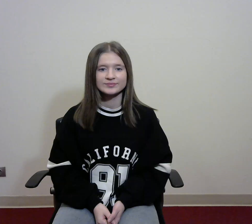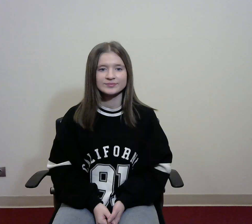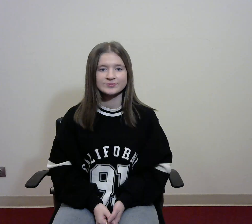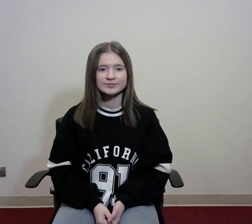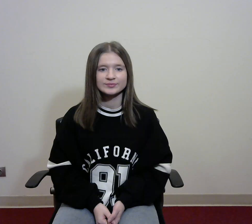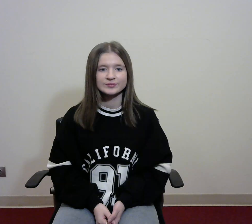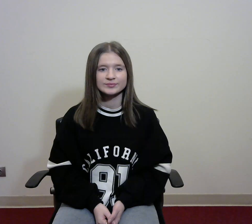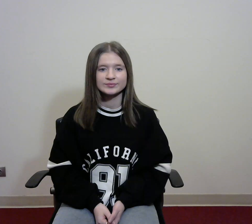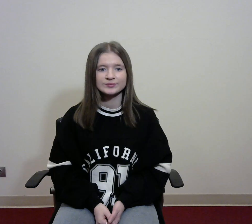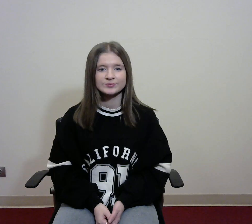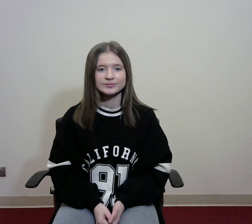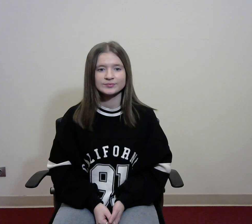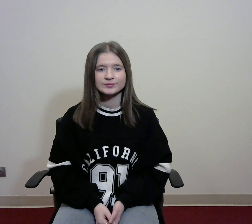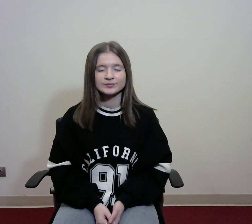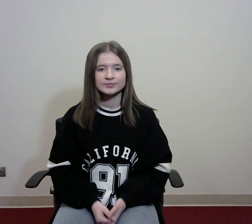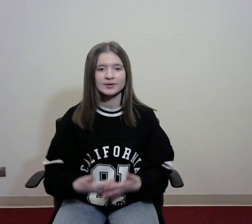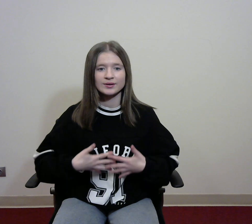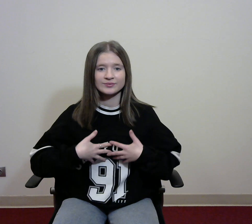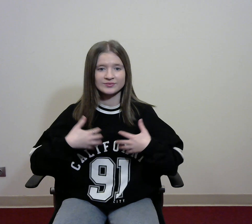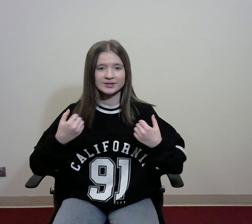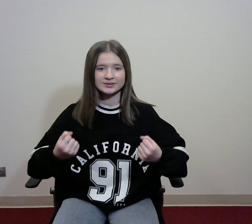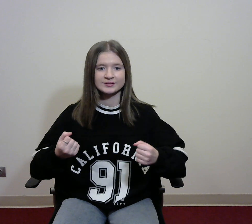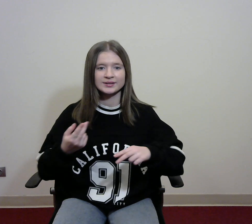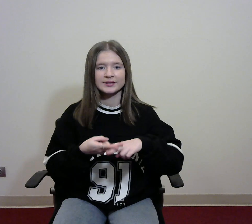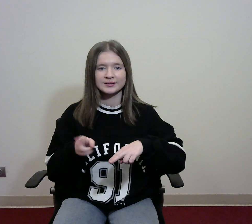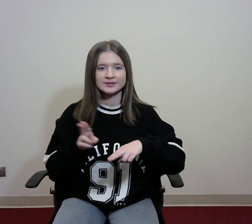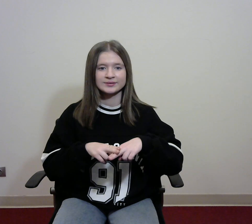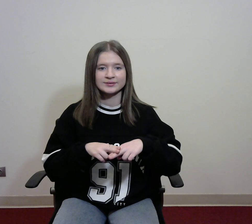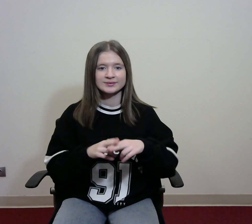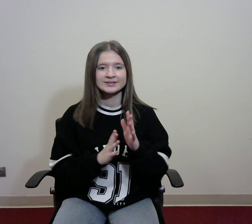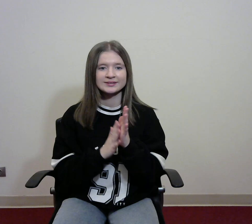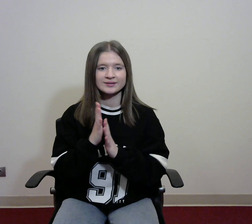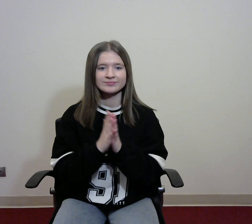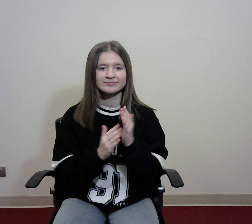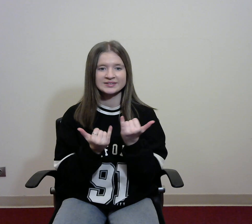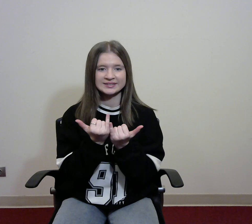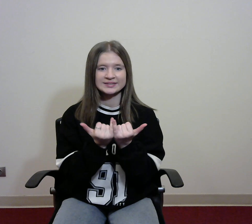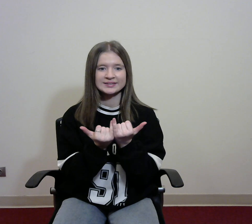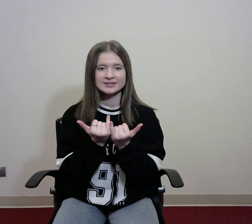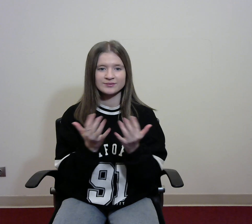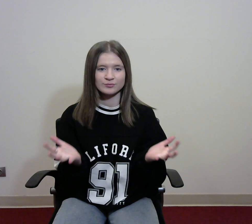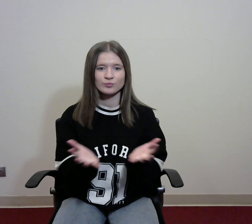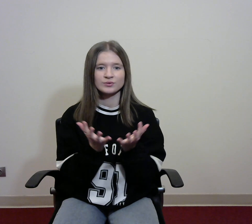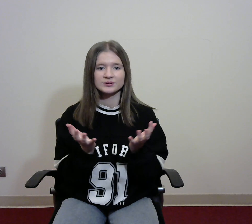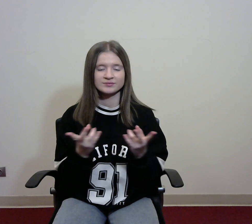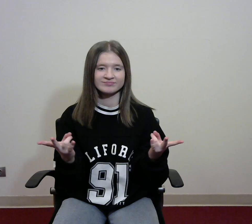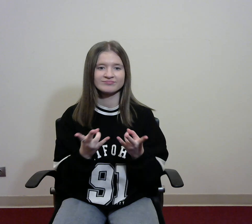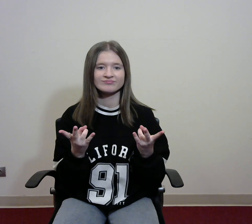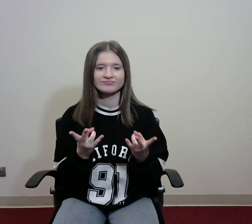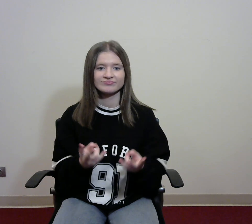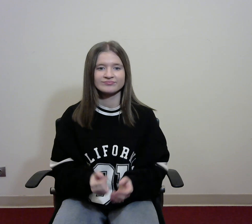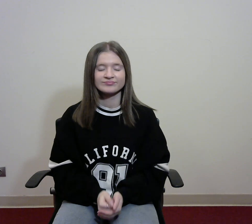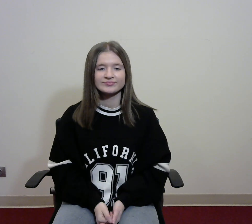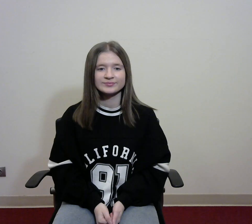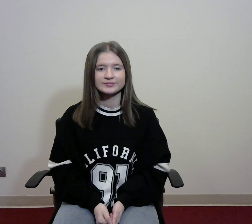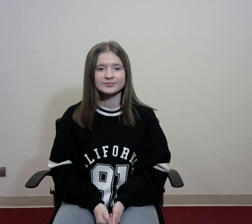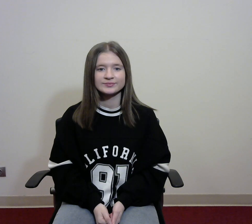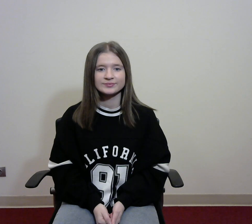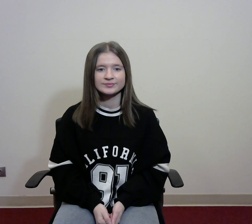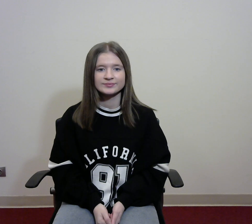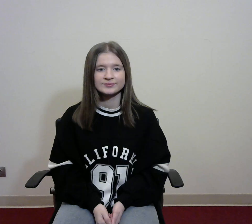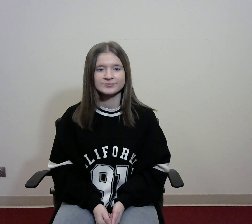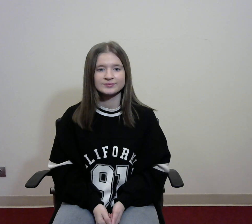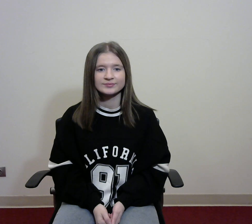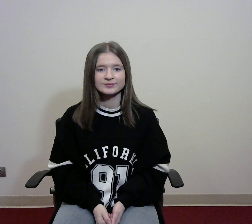Sağlamlığımız üçün bitkiləri qorumaq lazımdır